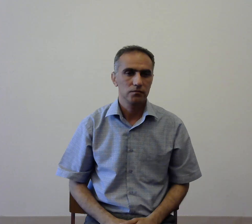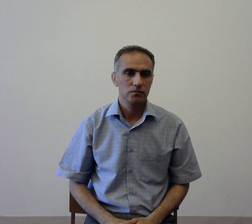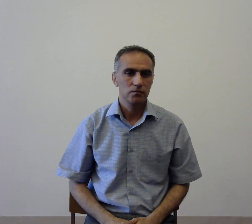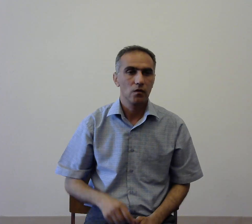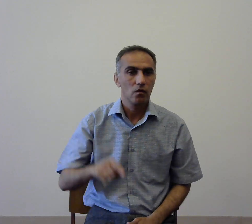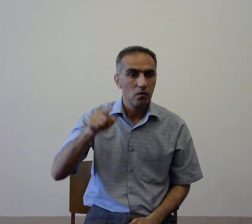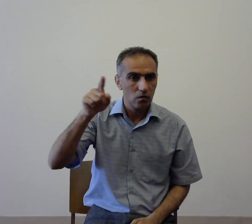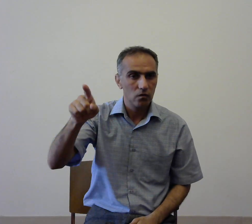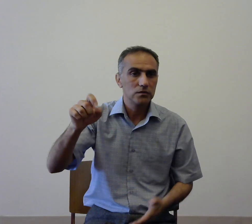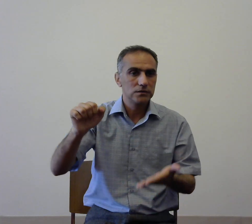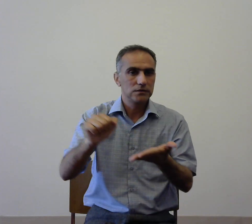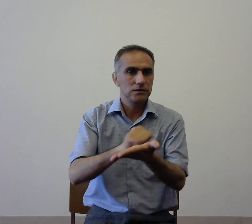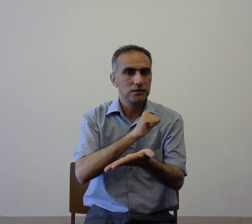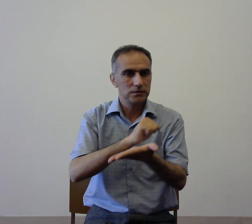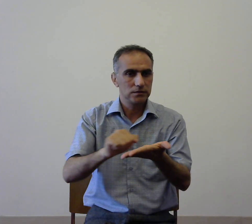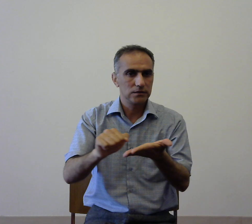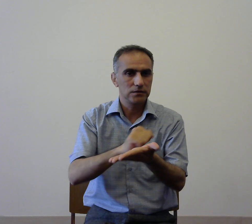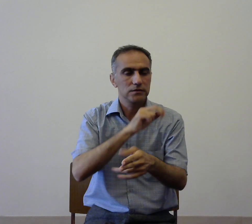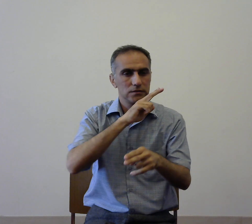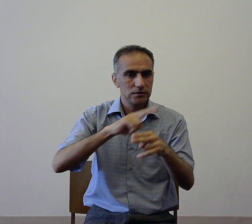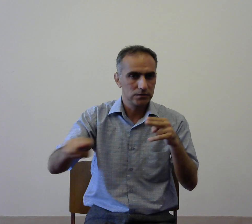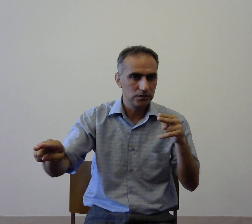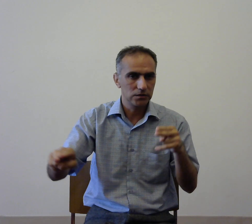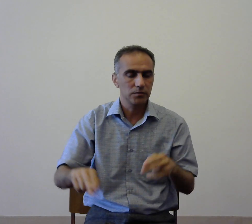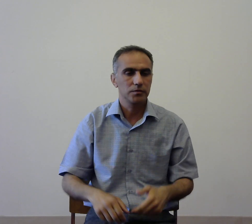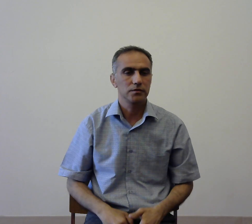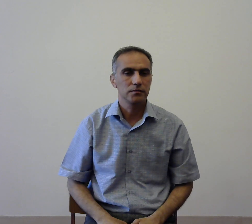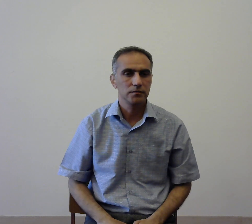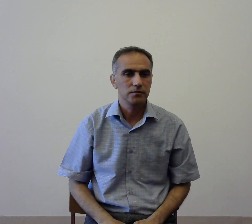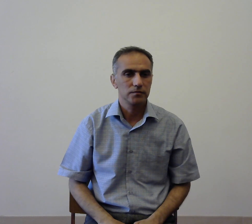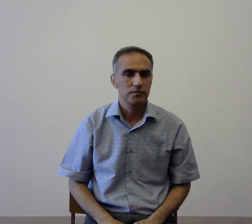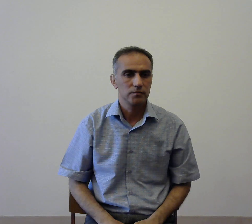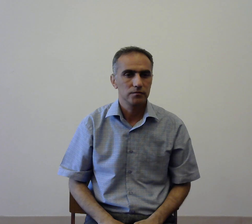O sənədlərini itirib